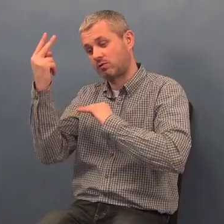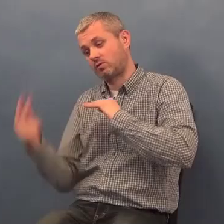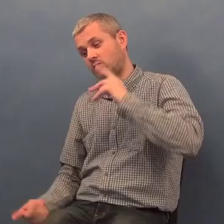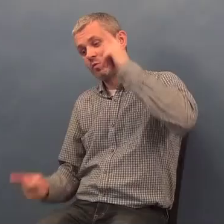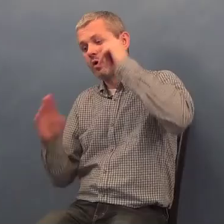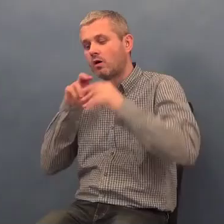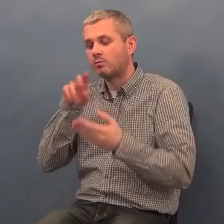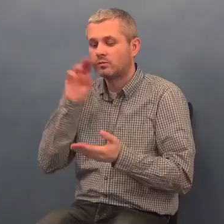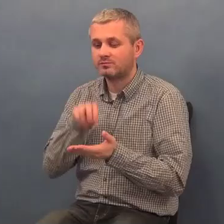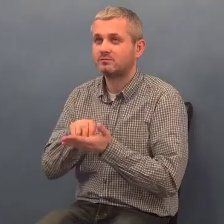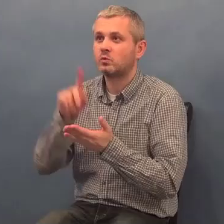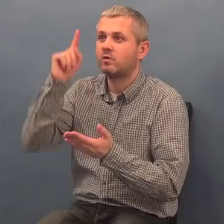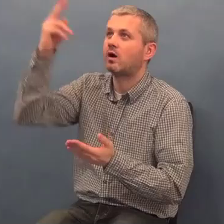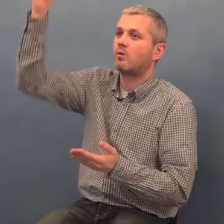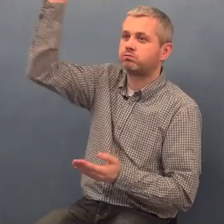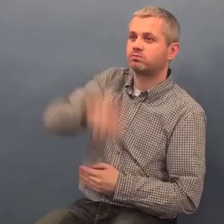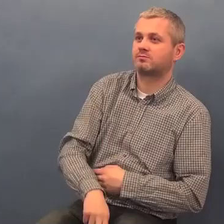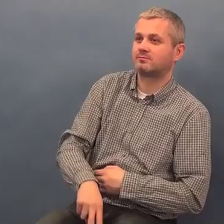To chyba ostrzega przechodnia, że z góry coś może na niego spaść.